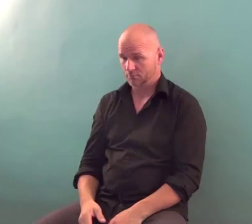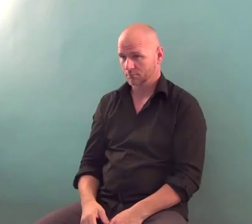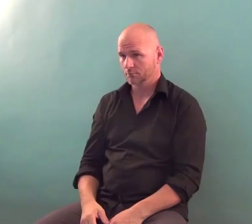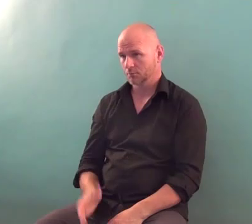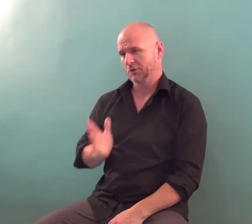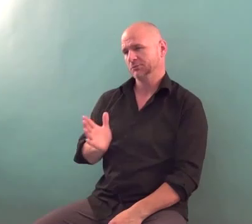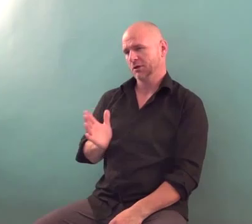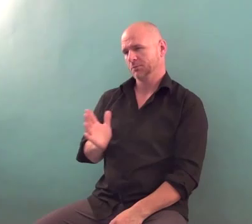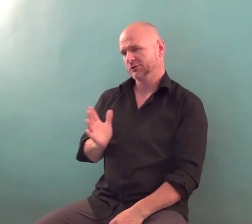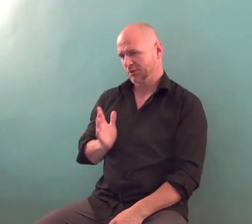Bezpiecznie.